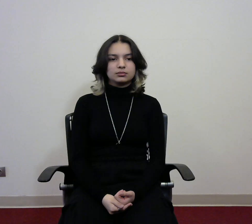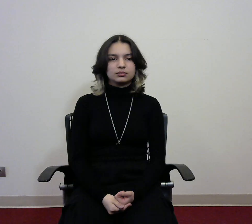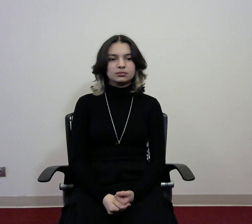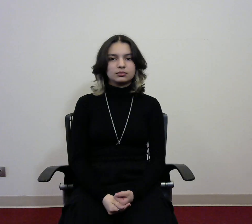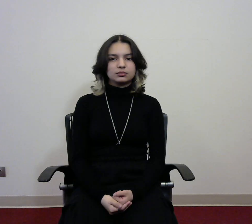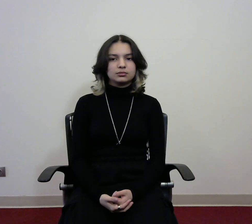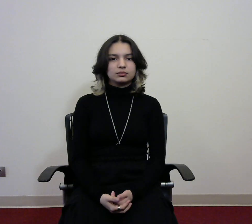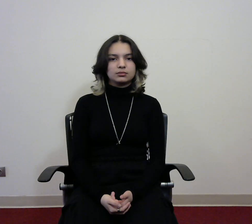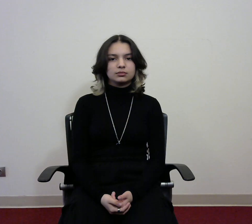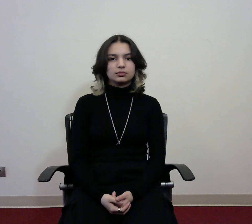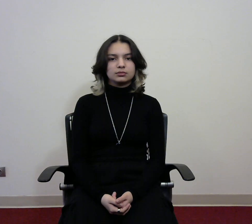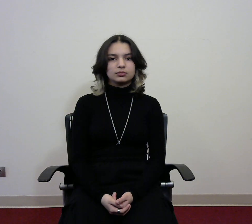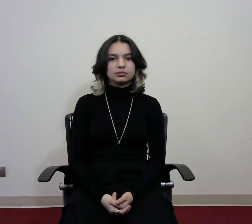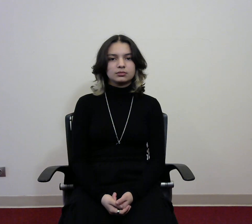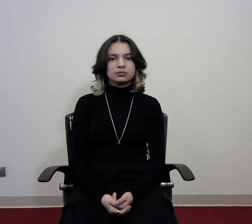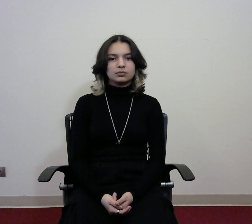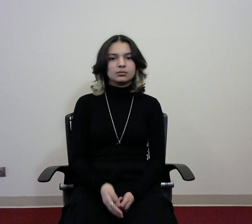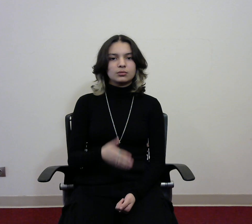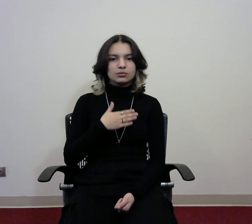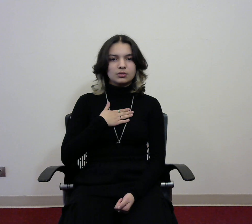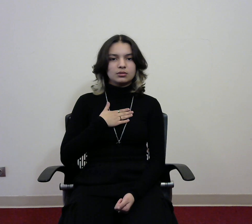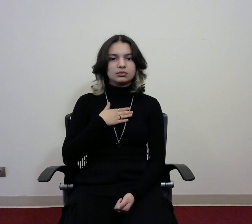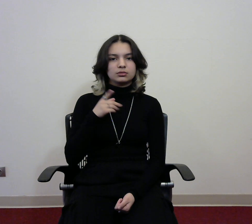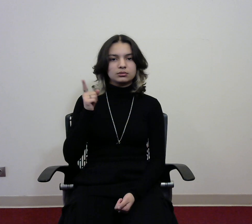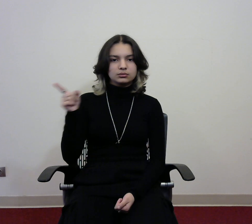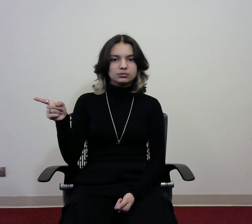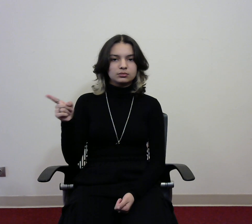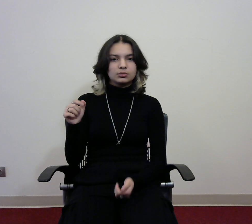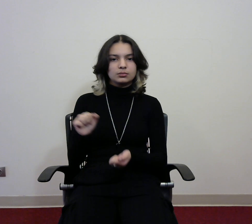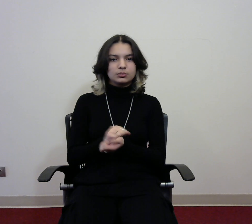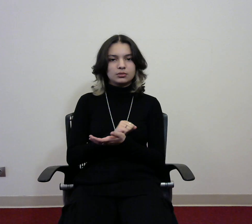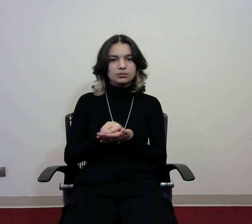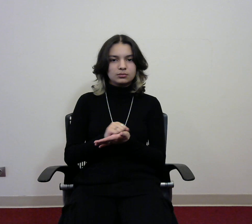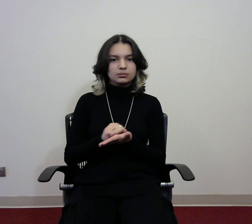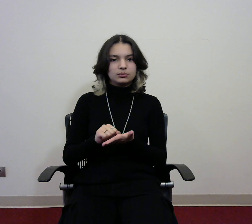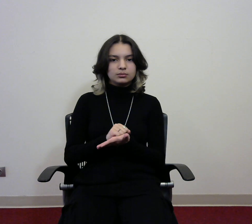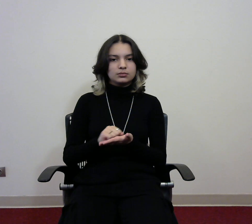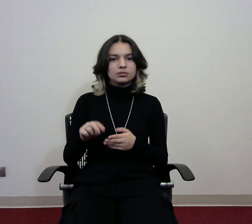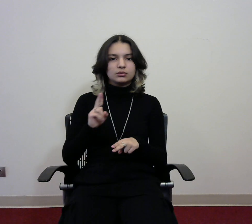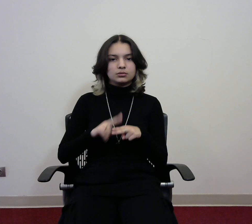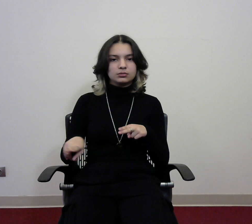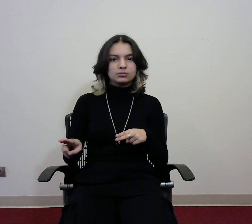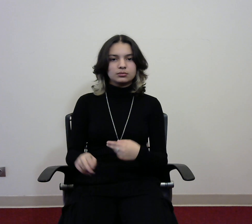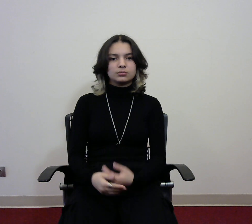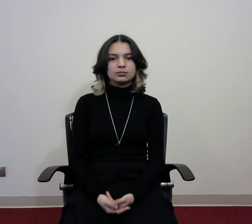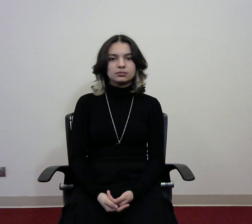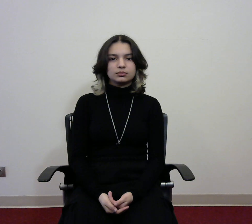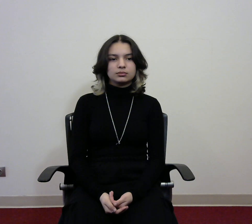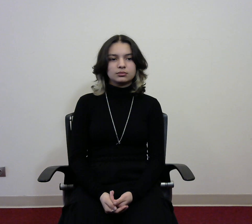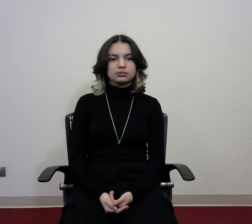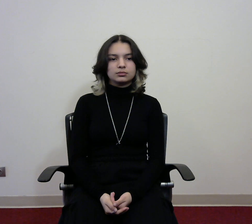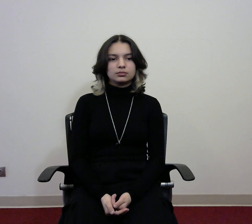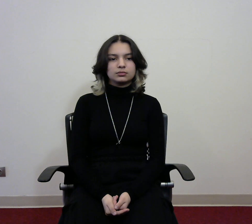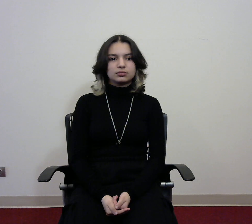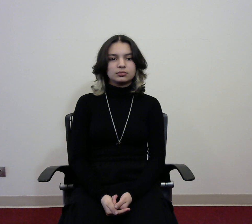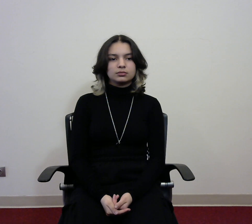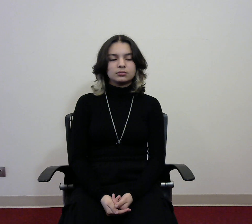Mən o sənədi itirmişdim